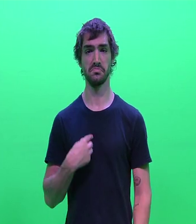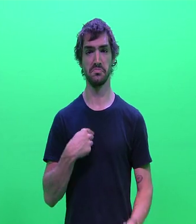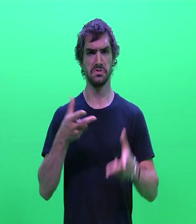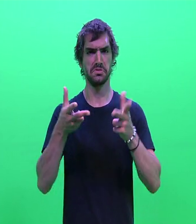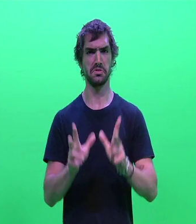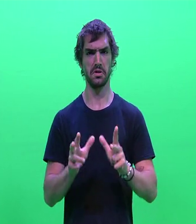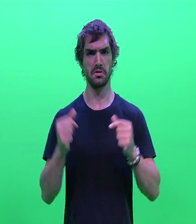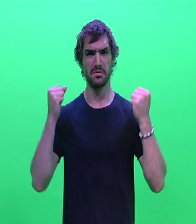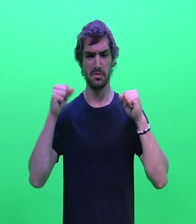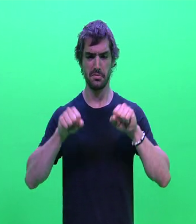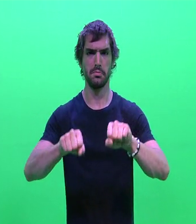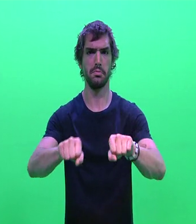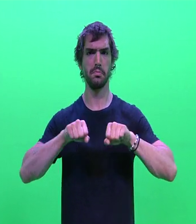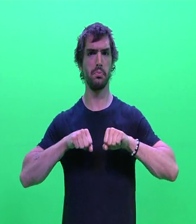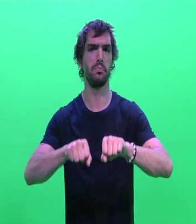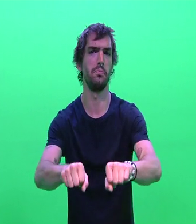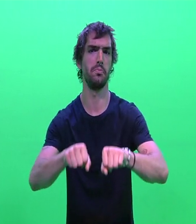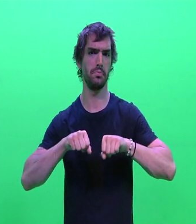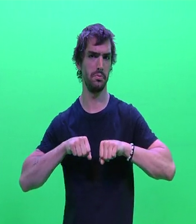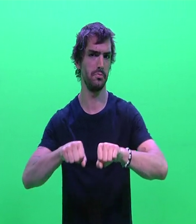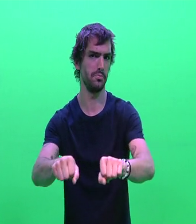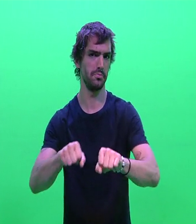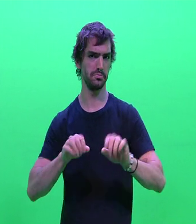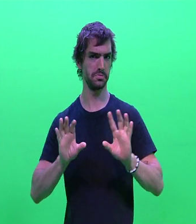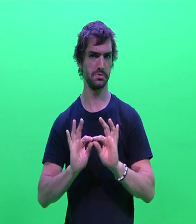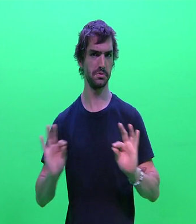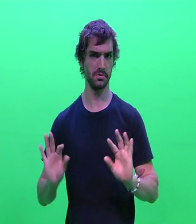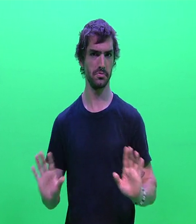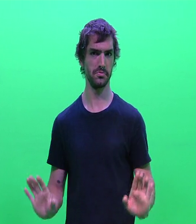Sec i faig exercici de rem amb els braços, ja està, és senzill.